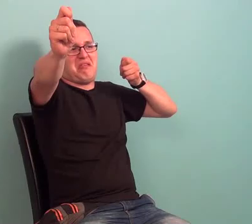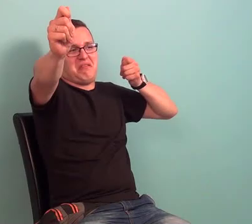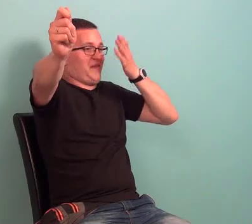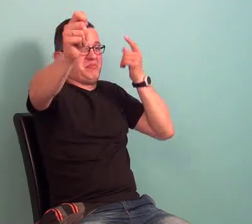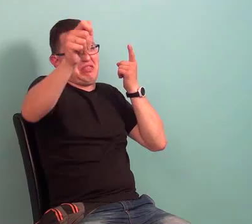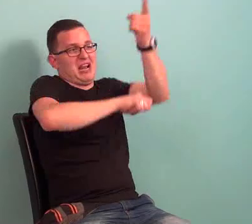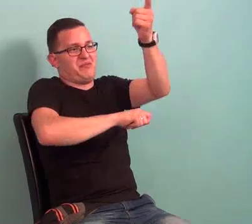Nie wiem czy trafił.